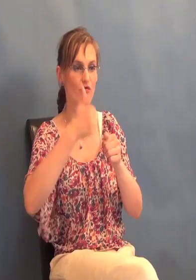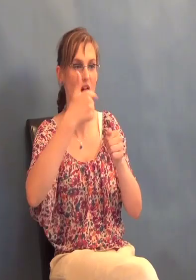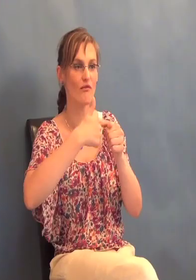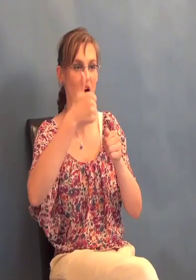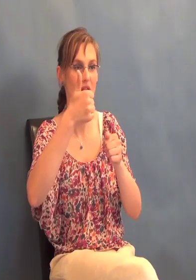Dwudziesty pierwszy?